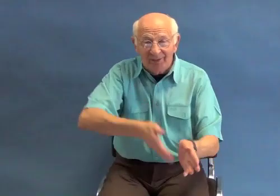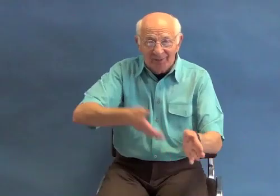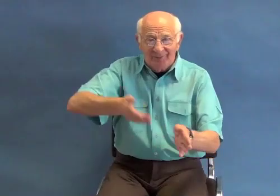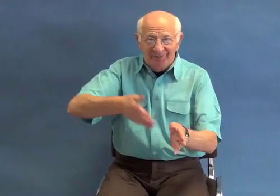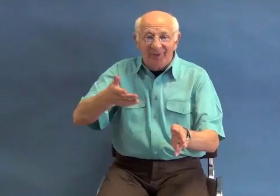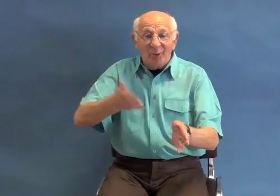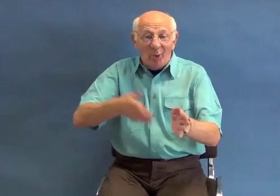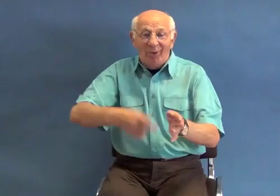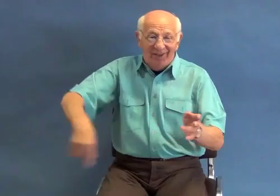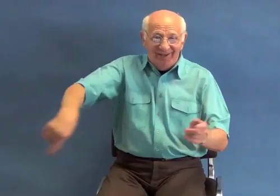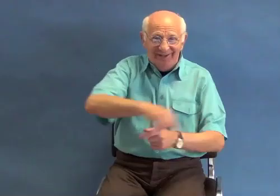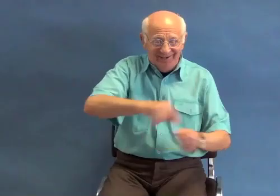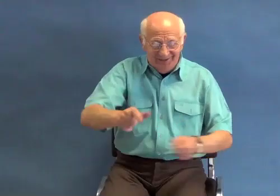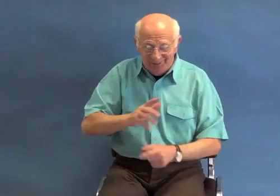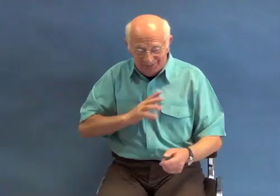Zgadza się, tędy przejeżdża pociąg.